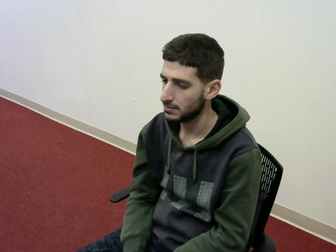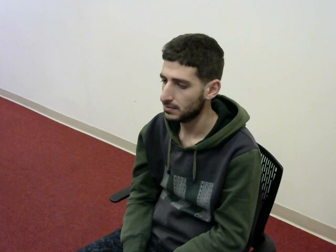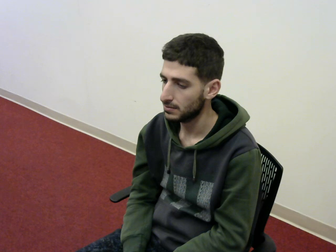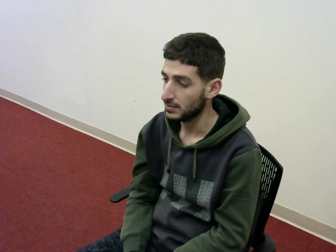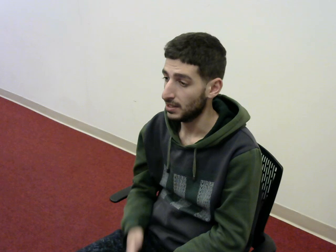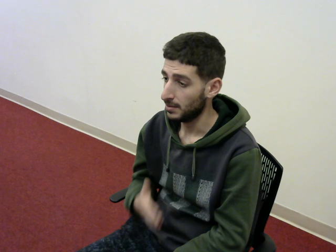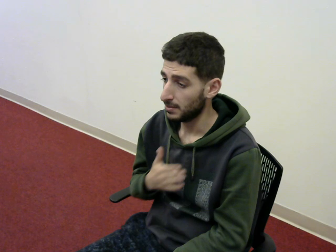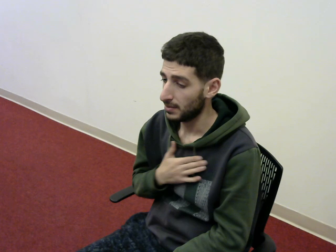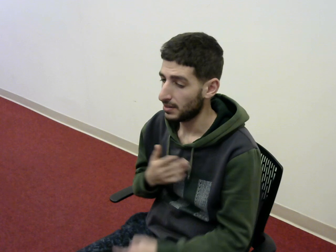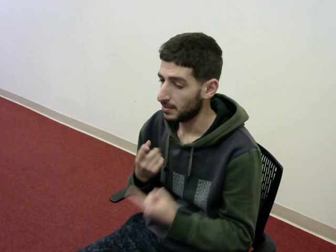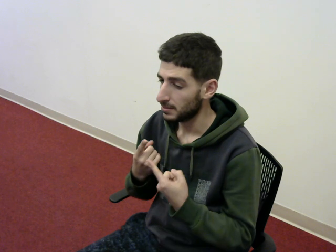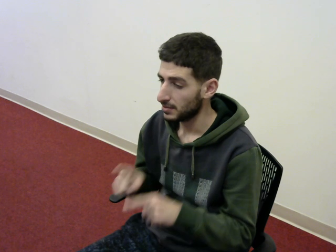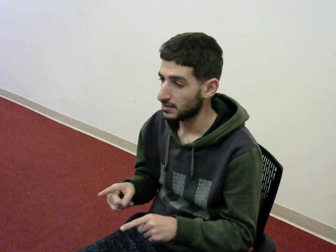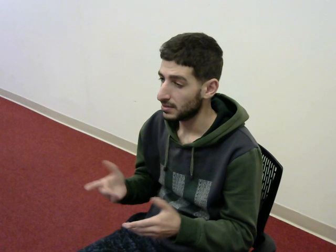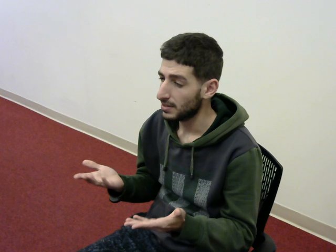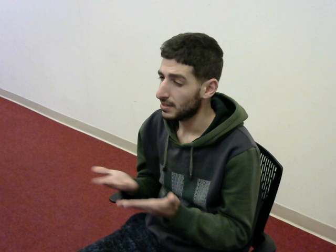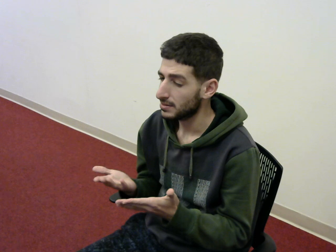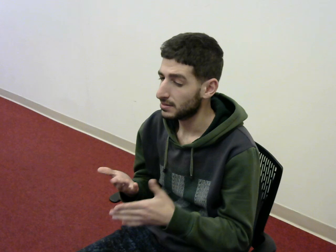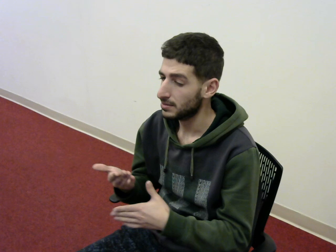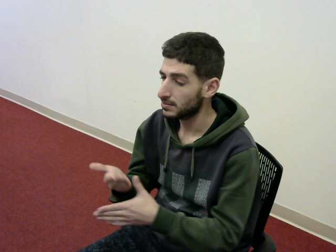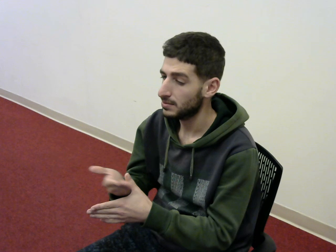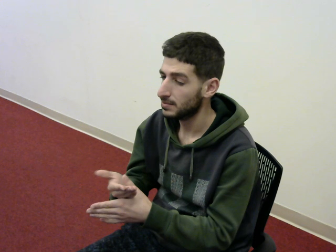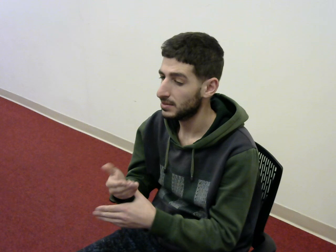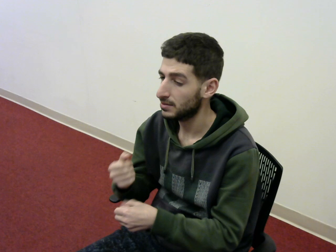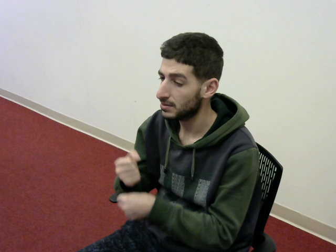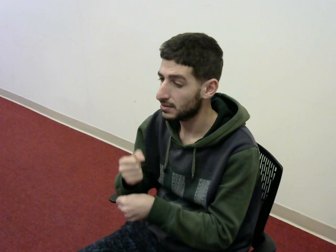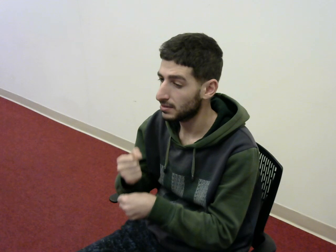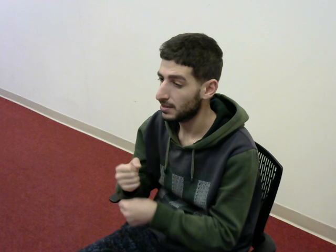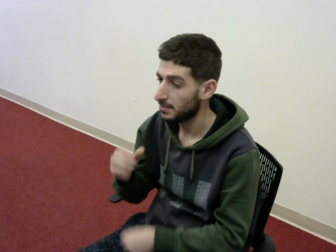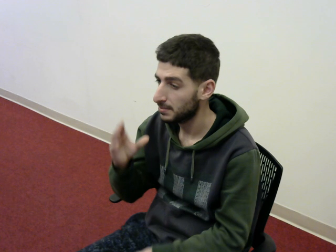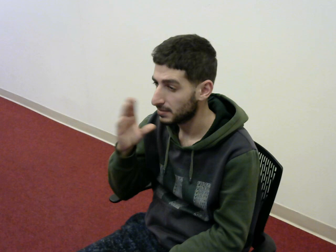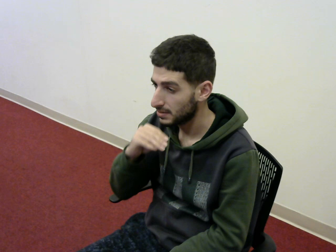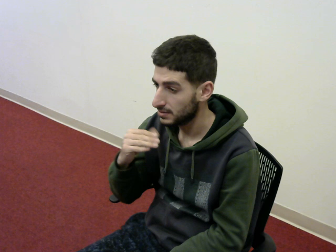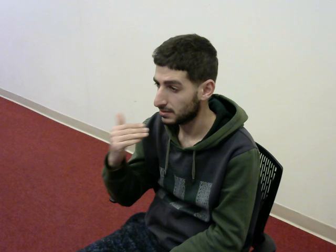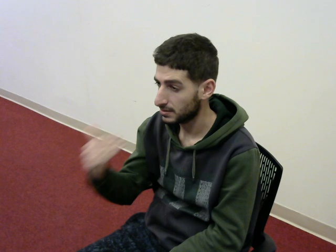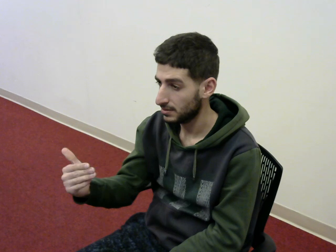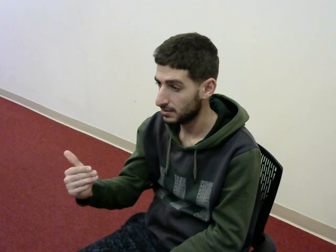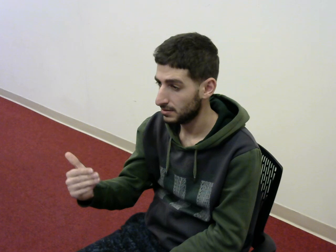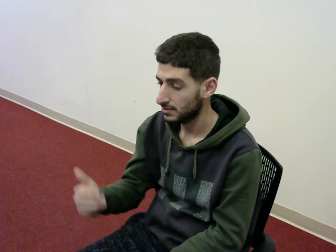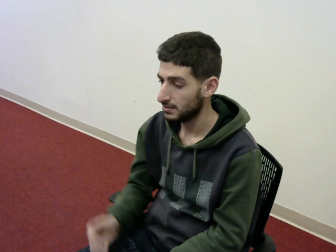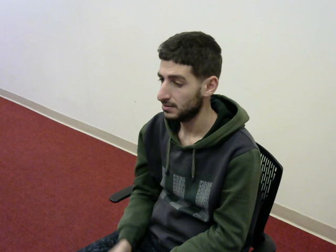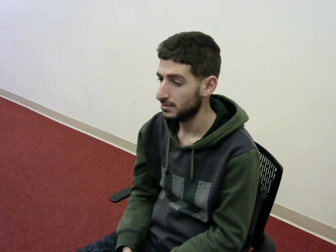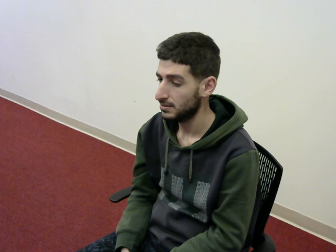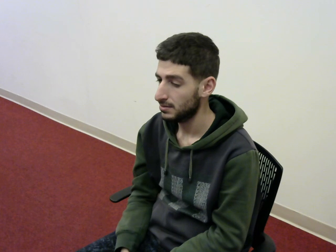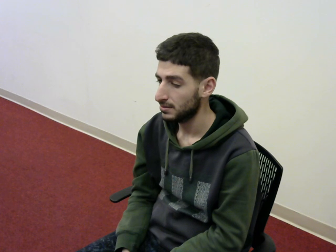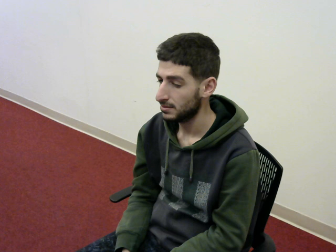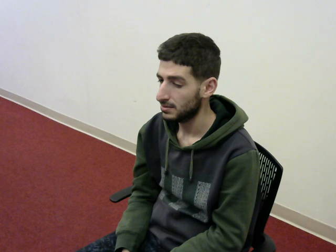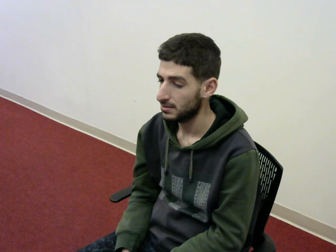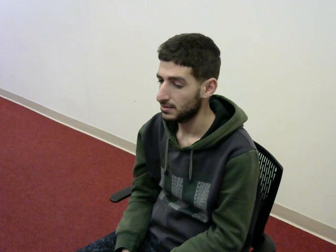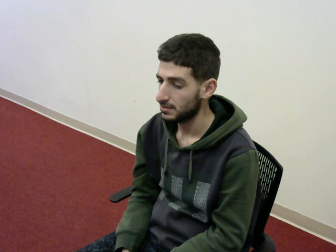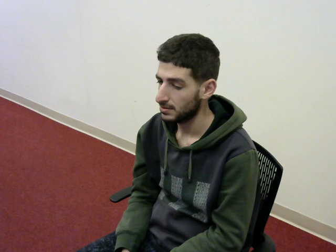Mənə başqa hansı köməkliyi edə bilərsiniz?